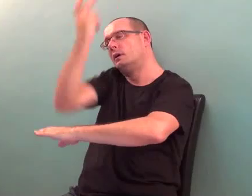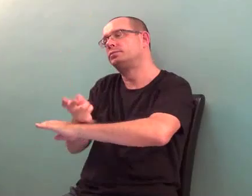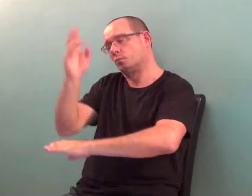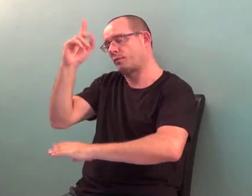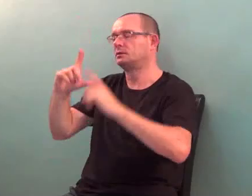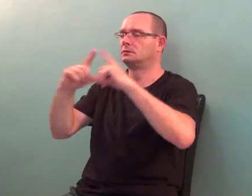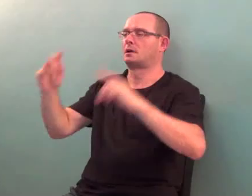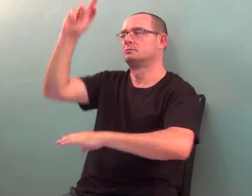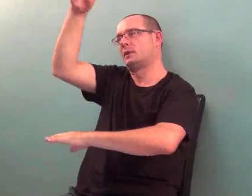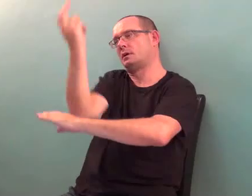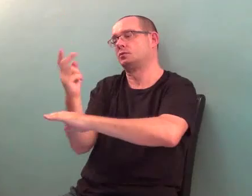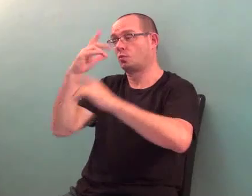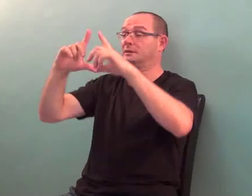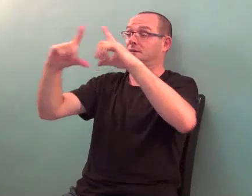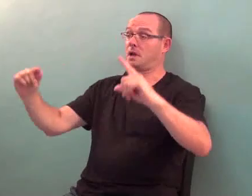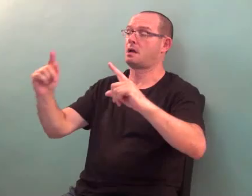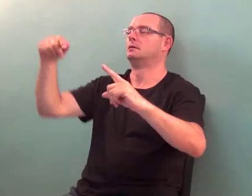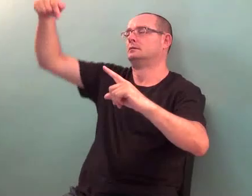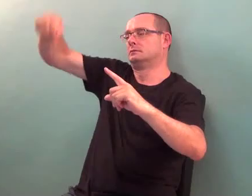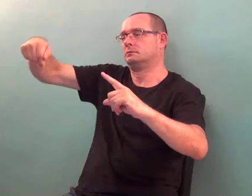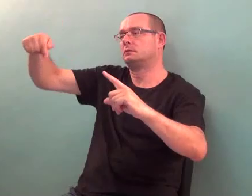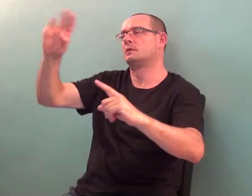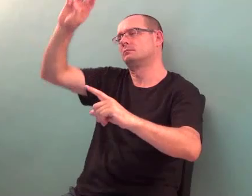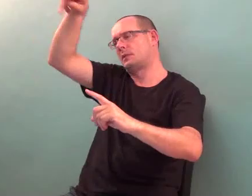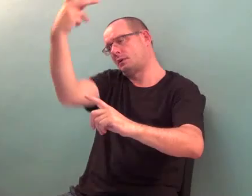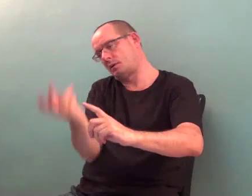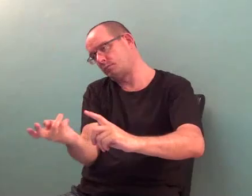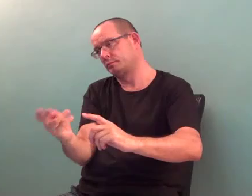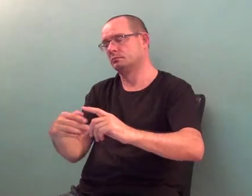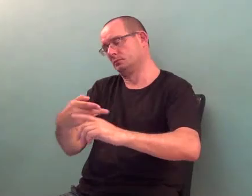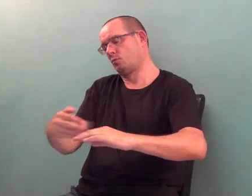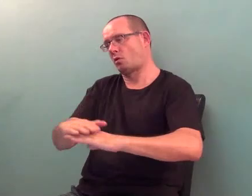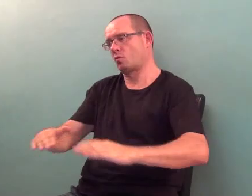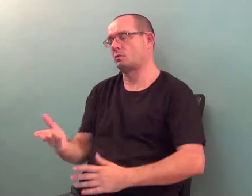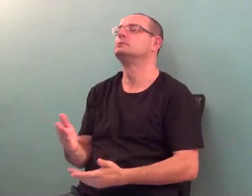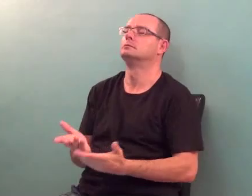To ten znak pokazuje, że człowiek spada z wysokości i obok jest strzałka w dół.